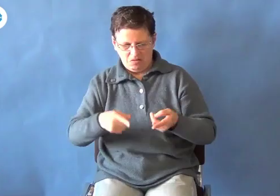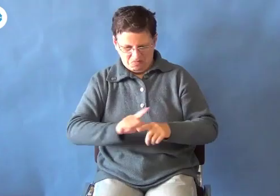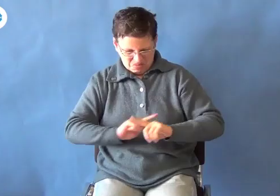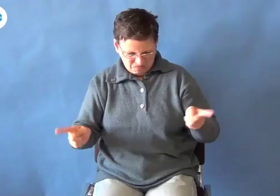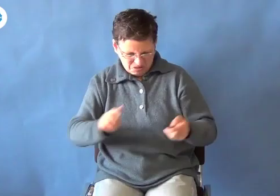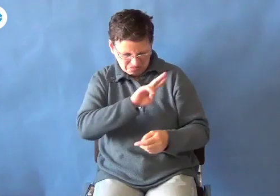A tutaj nie wolno?